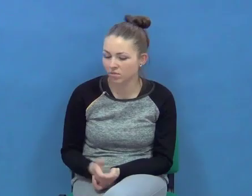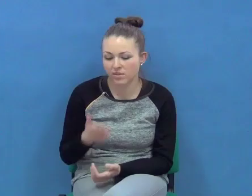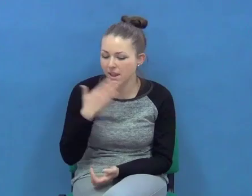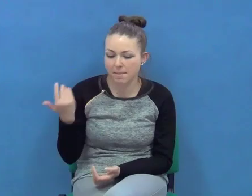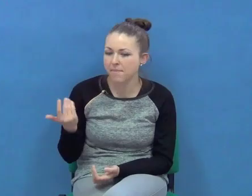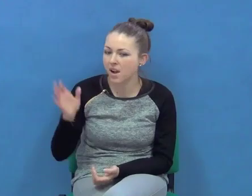Nie ma.